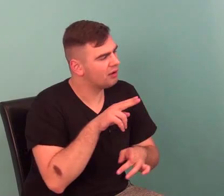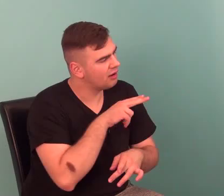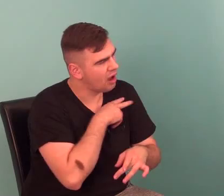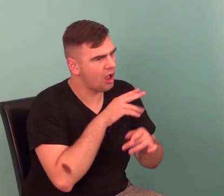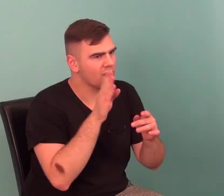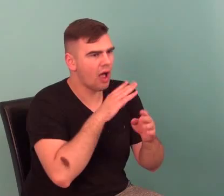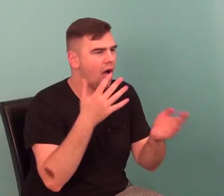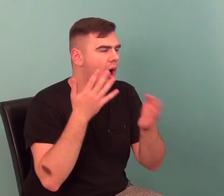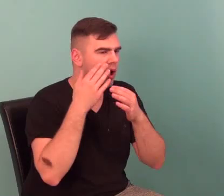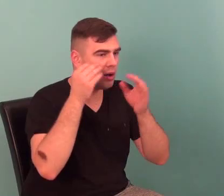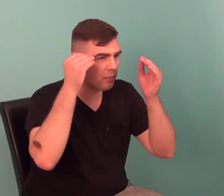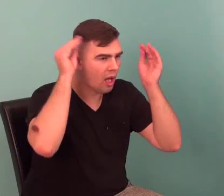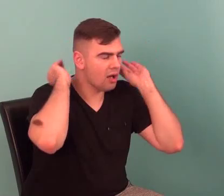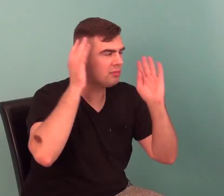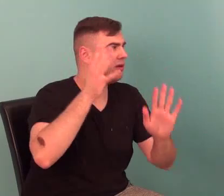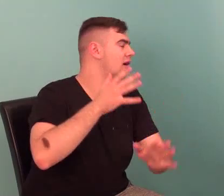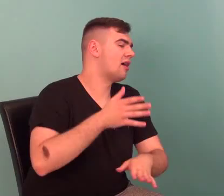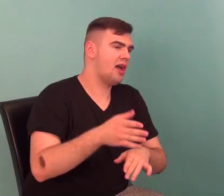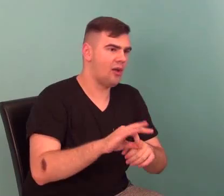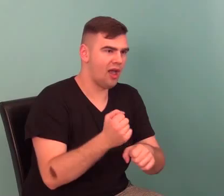Podmuch wiatru strącił kapelusz chłopca, a ten zdezorientowany w tym momencie wpada na kamień.